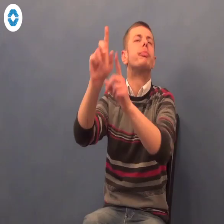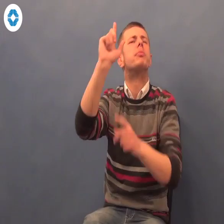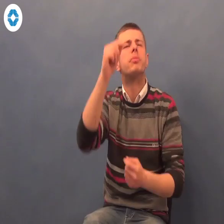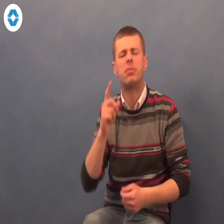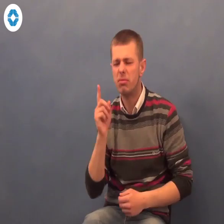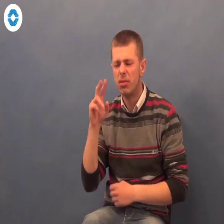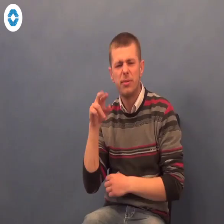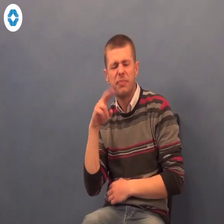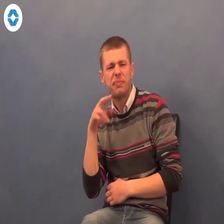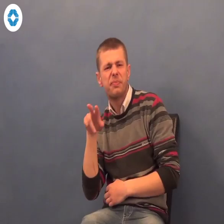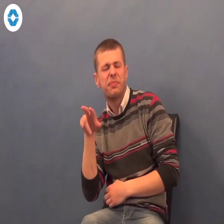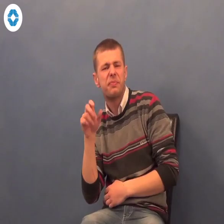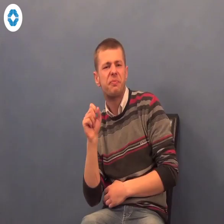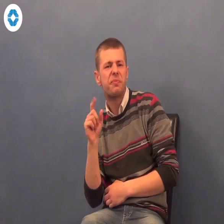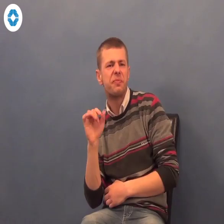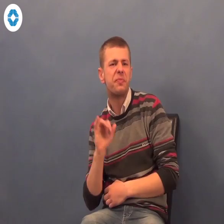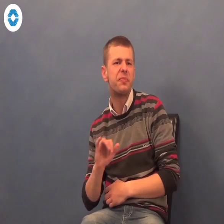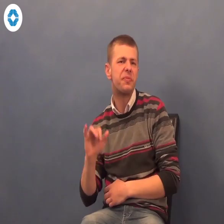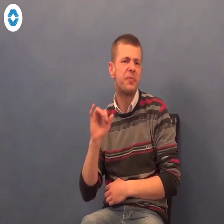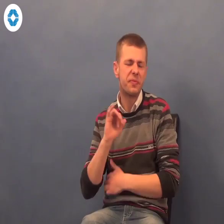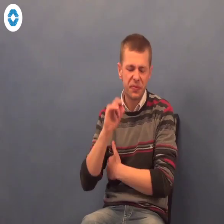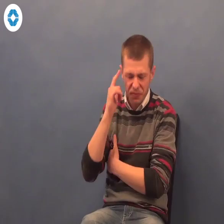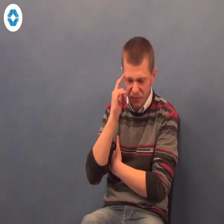A ten tata patrzy na nich, dziwi się i zastanawia się.